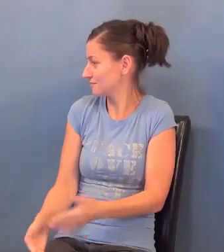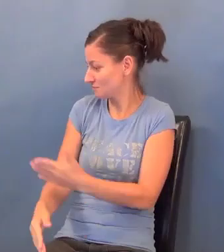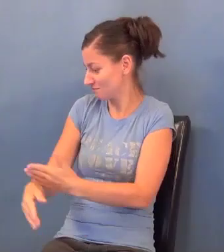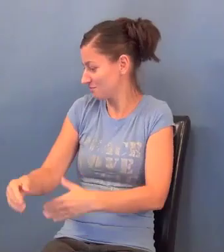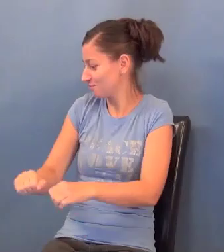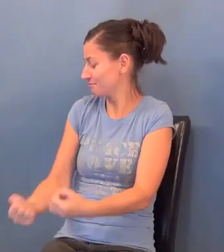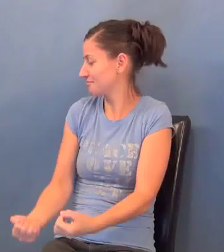Odcięte, zepsute.